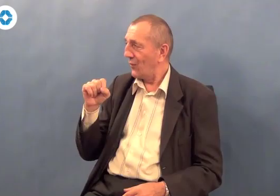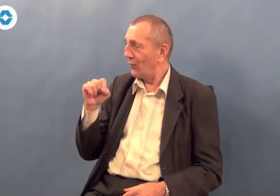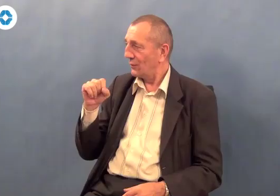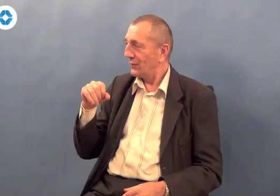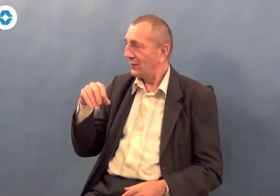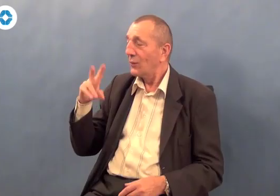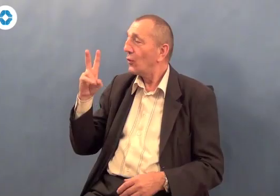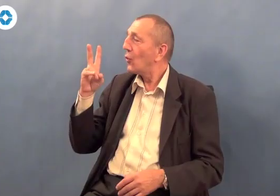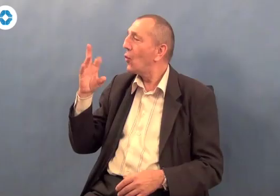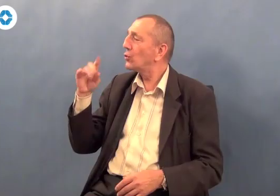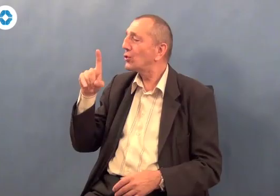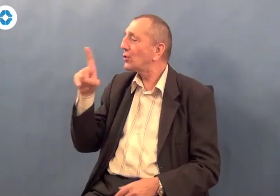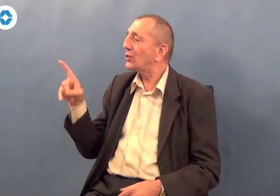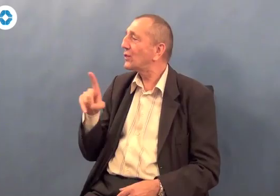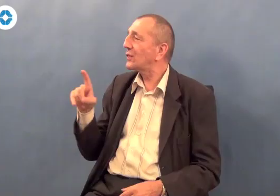Koza.